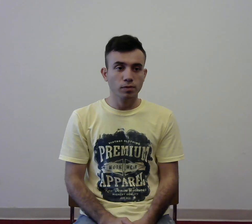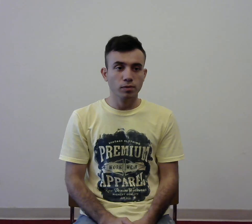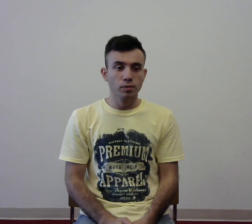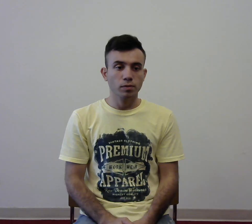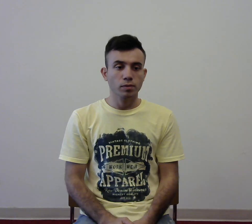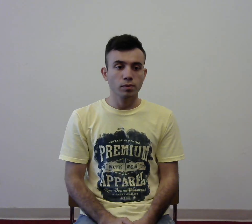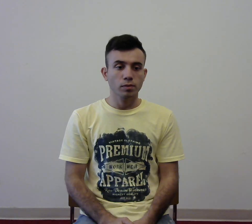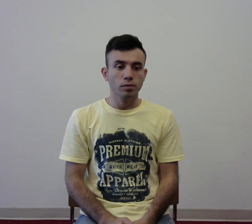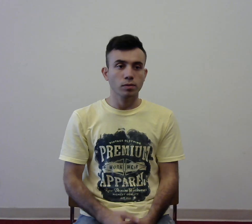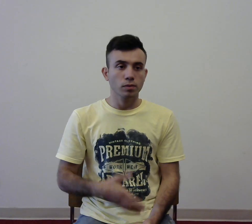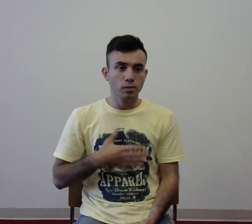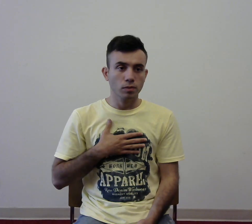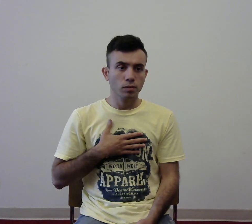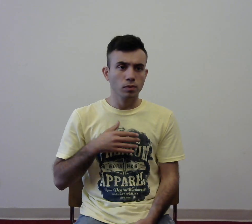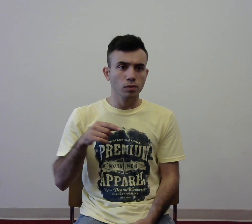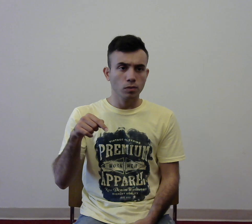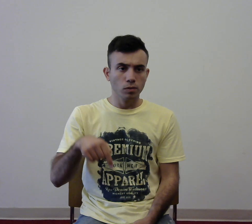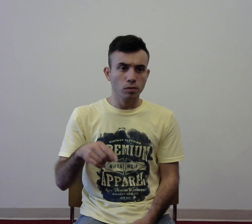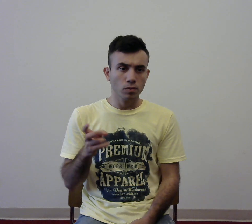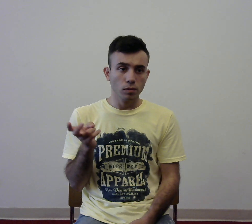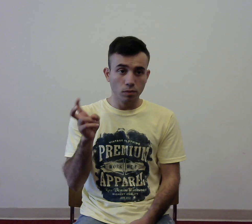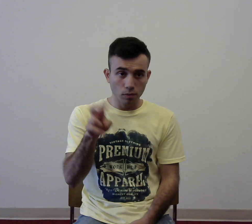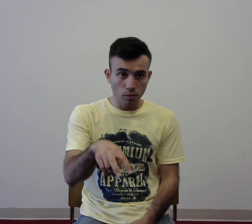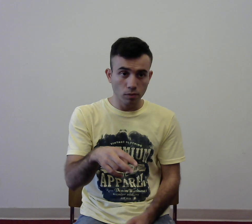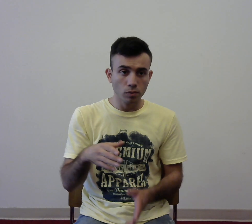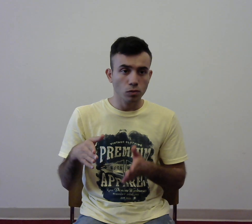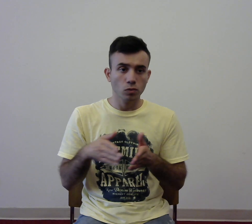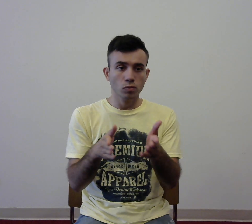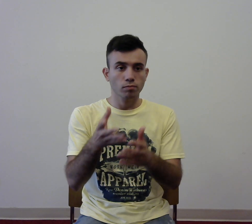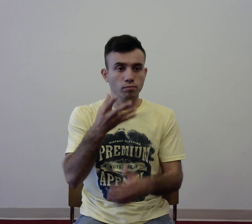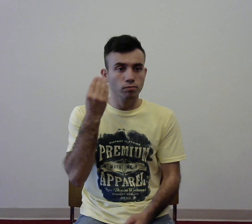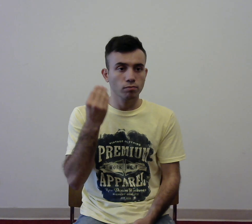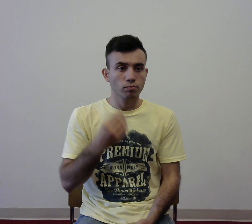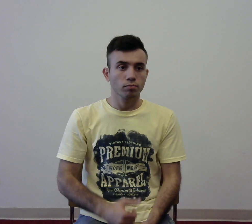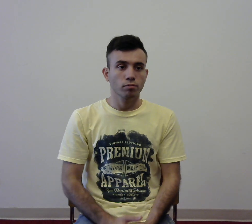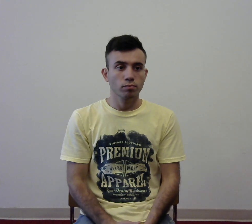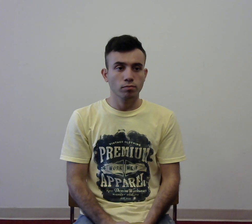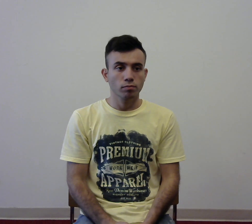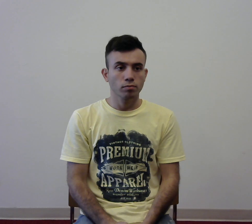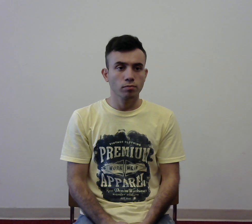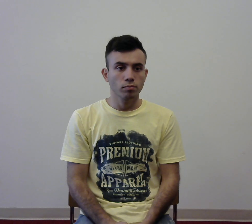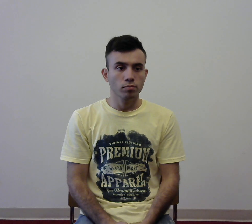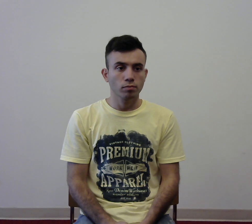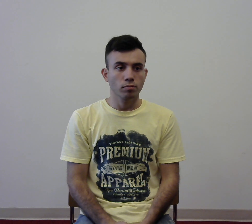Mən bura gələn yolu unutmuşam